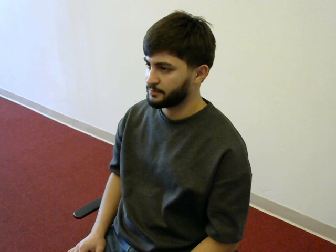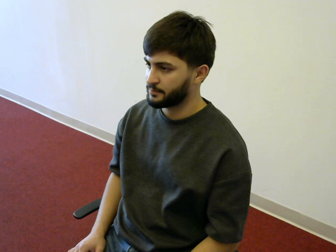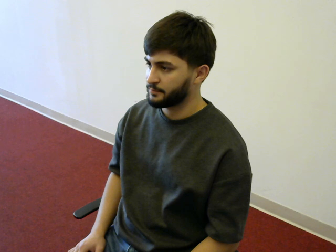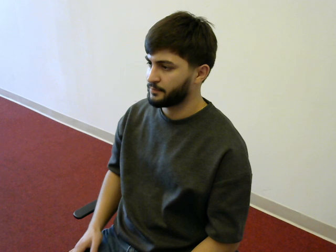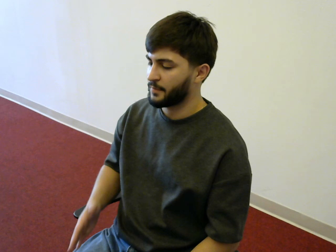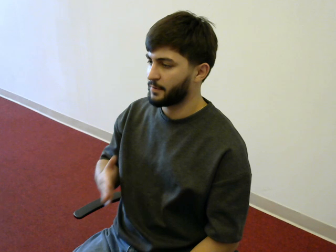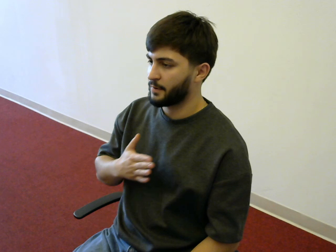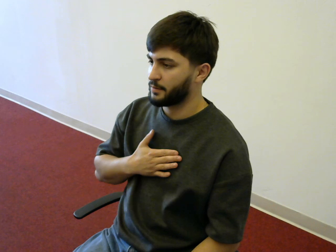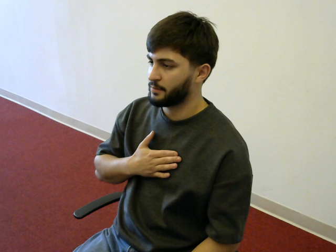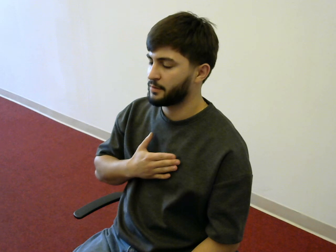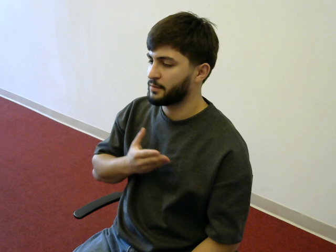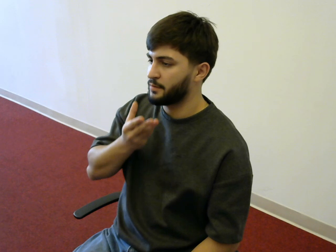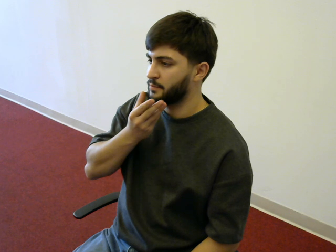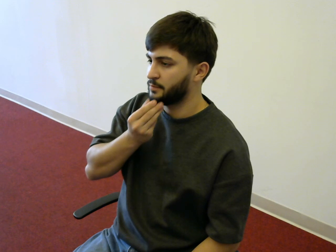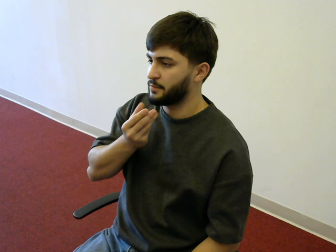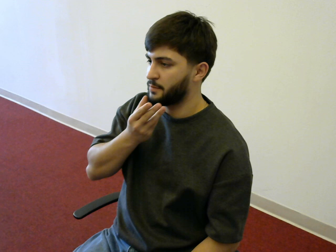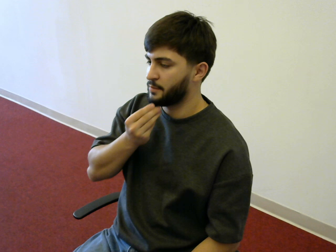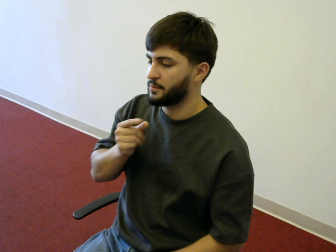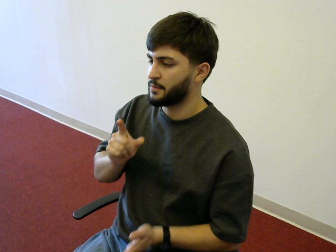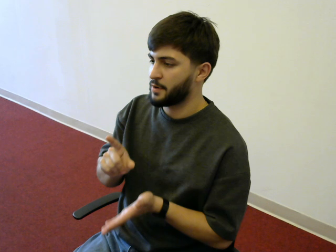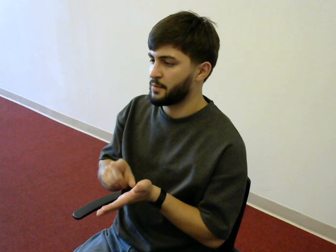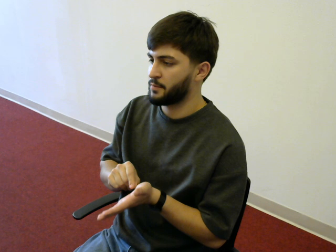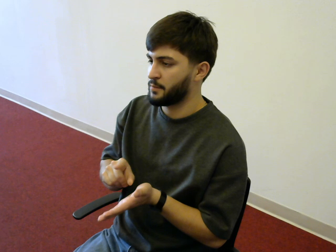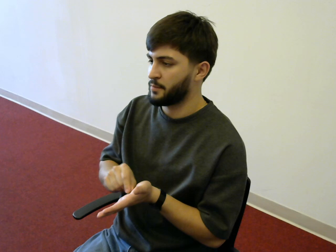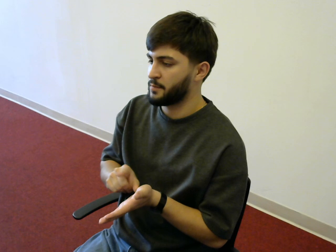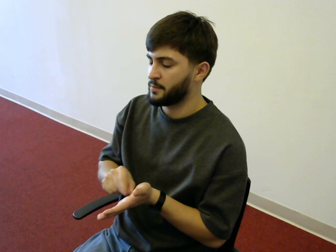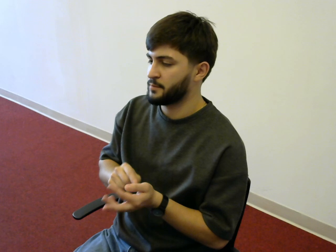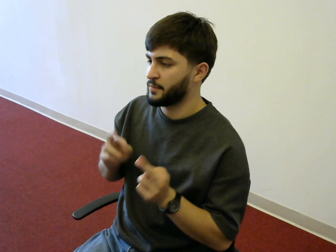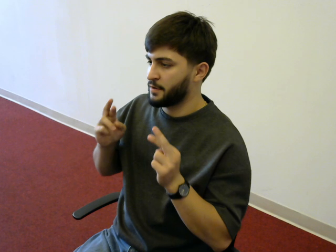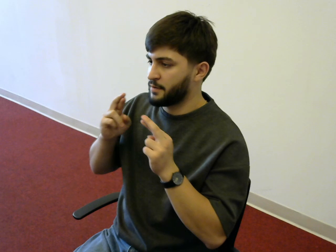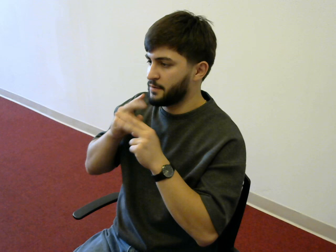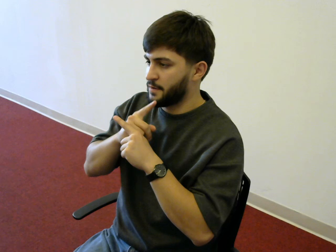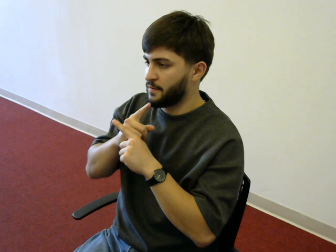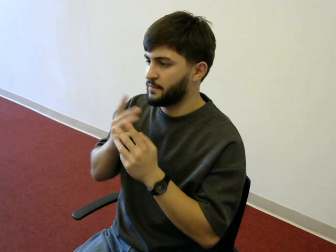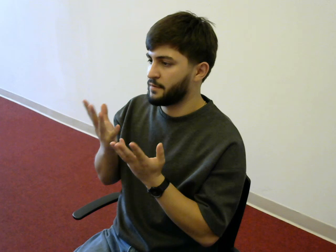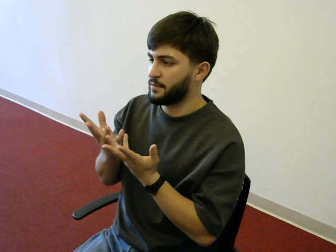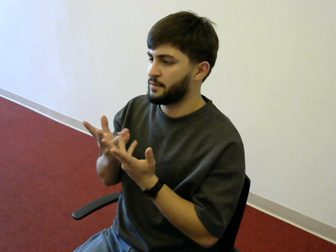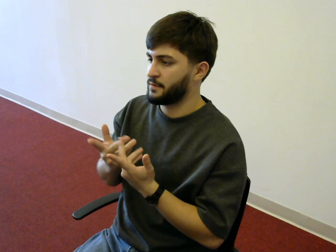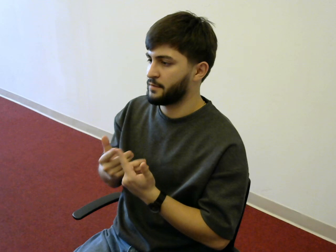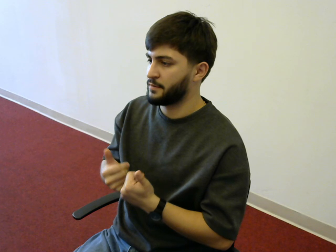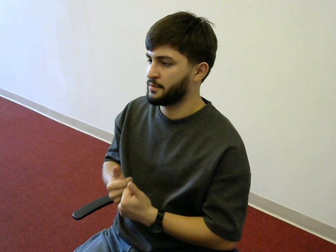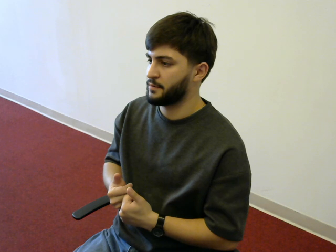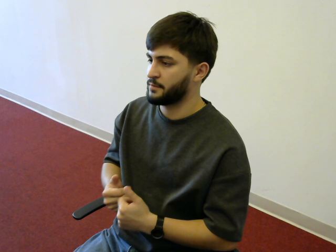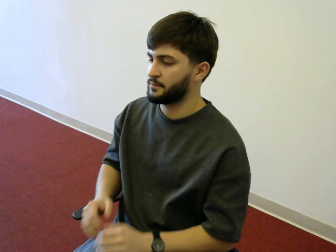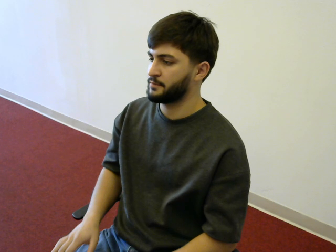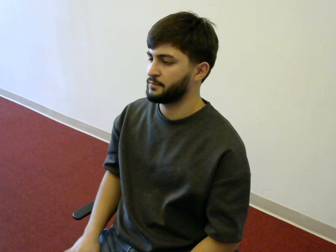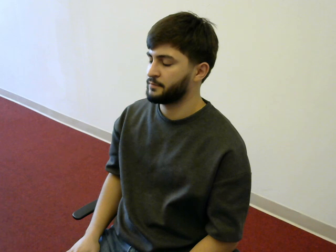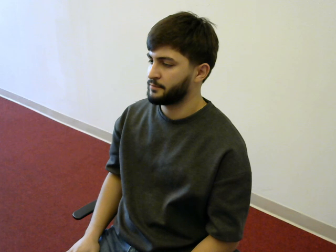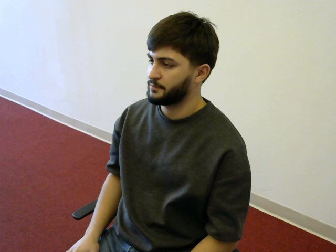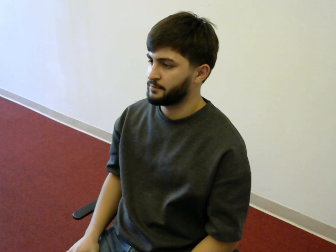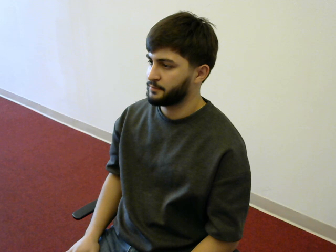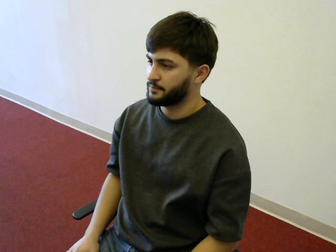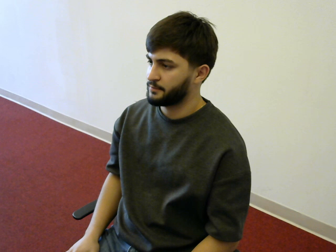Mənim babamın pensiyasını səhv hesablayıblar